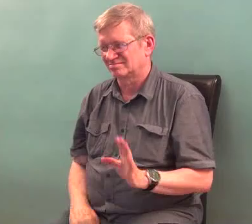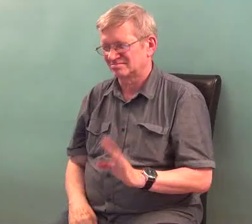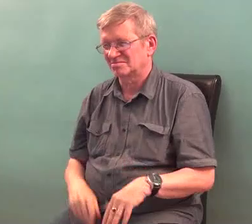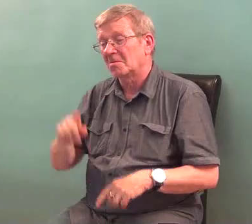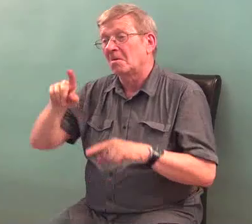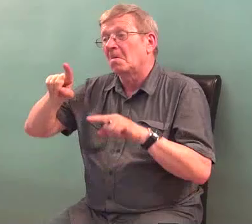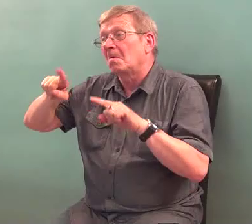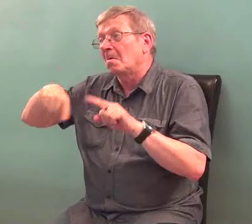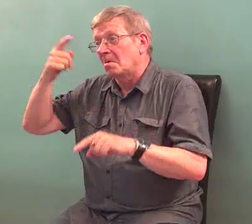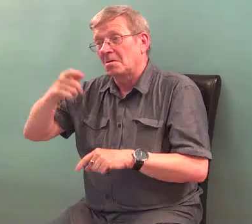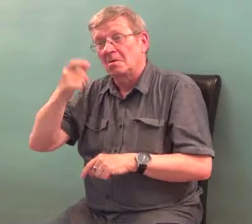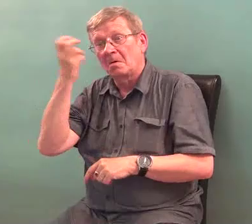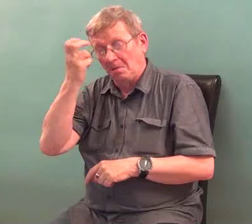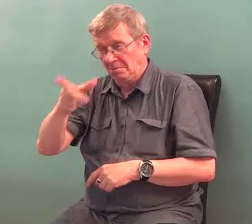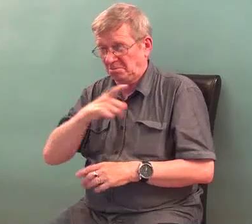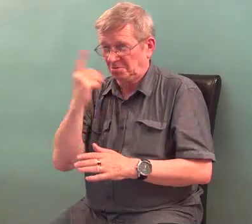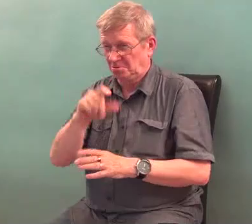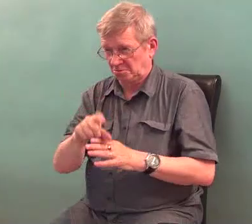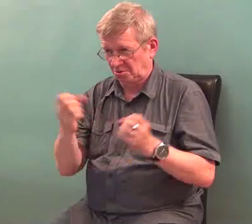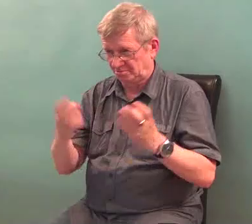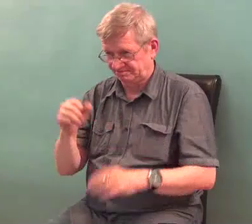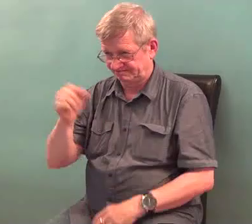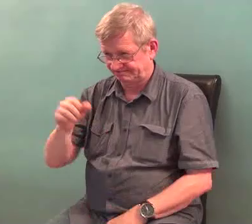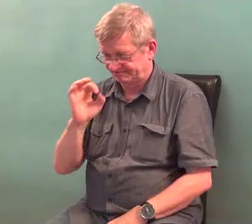Następnym razem, jak będzie coś ciekawego, to pójdziemy razem do kina, dobrze?